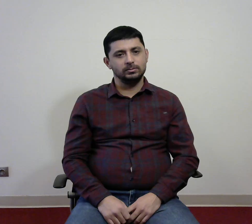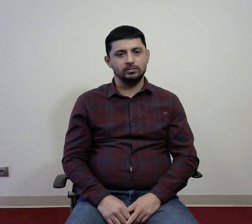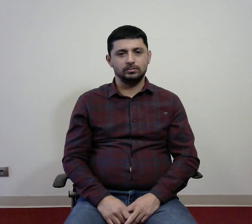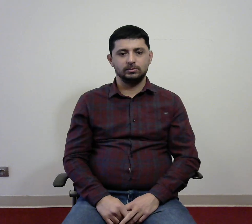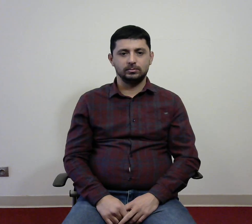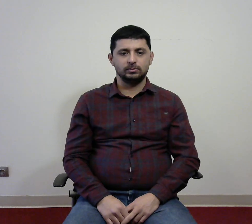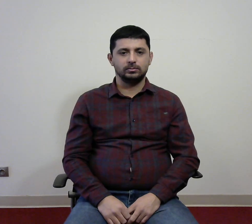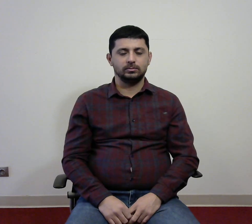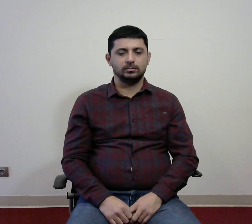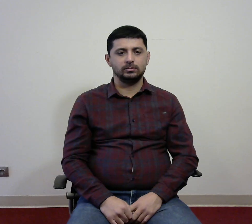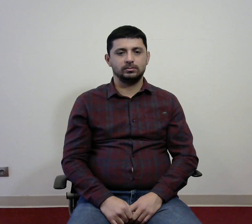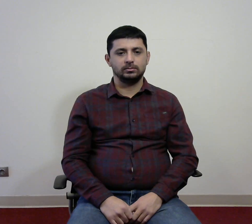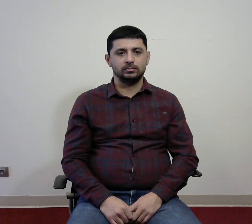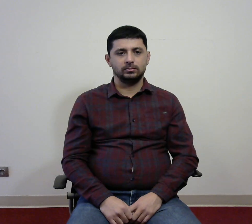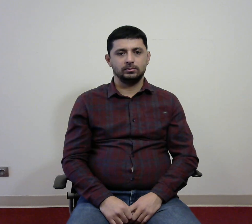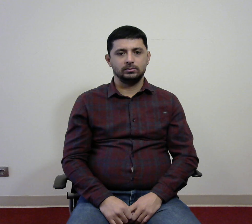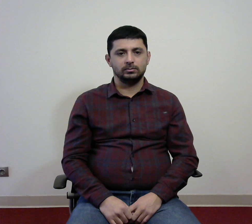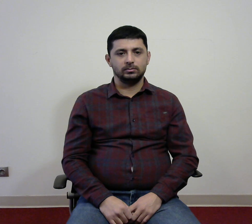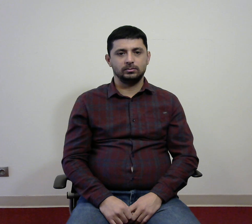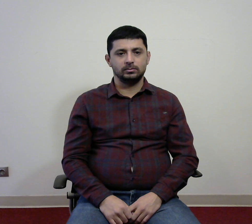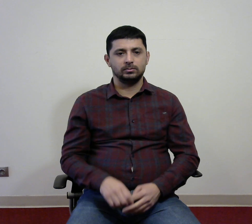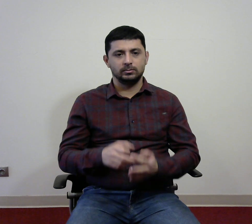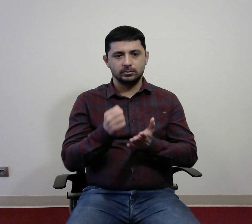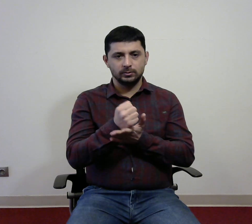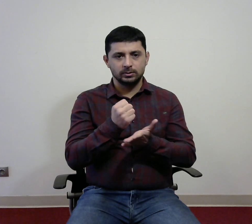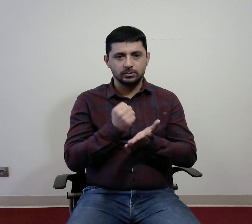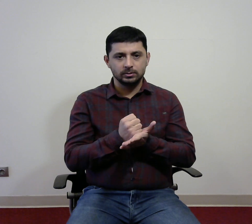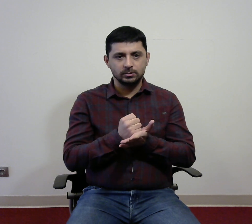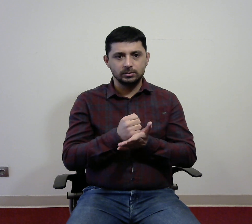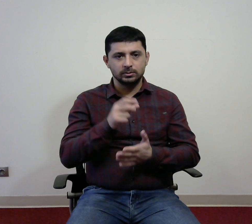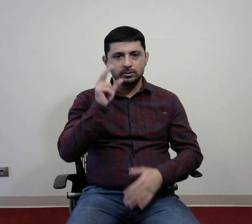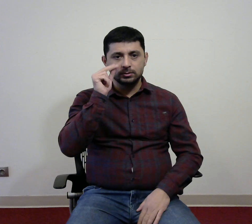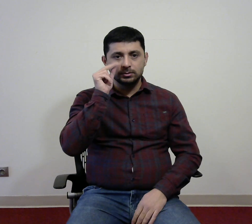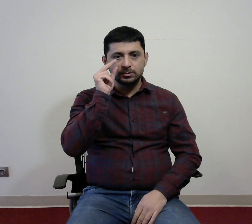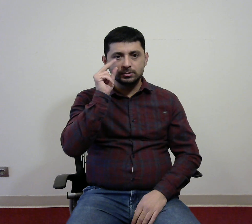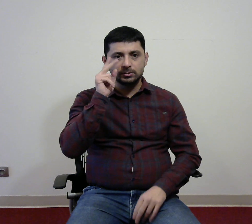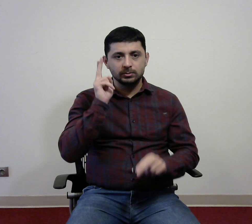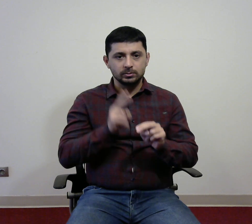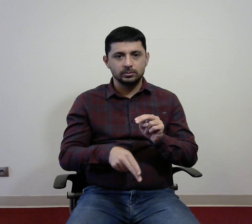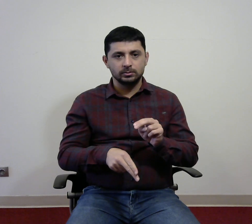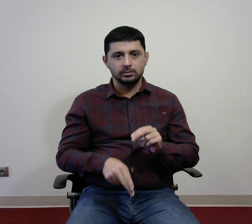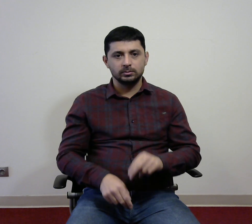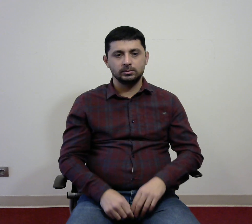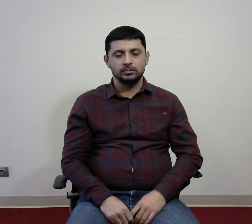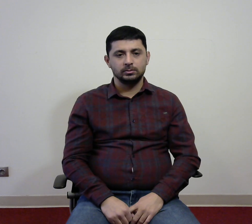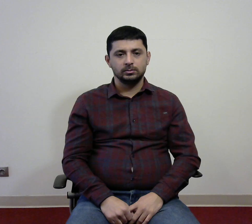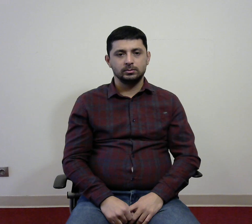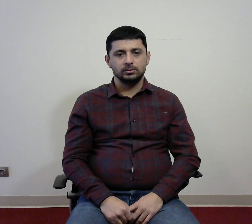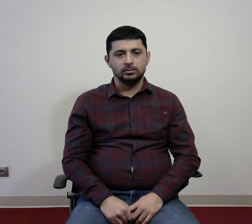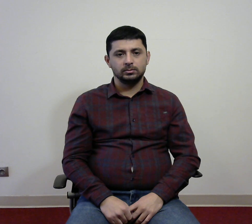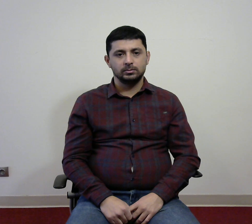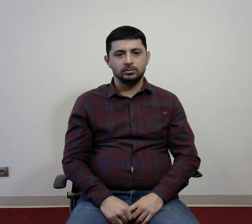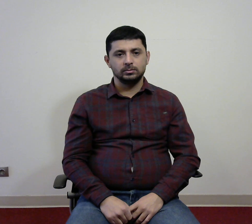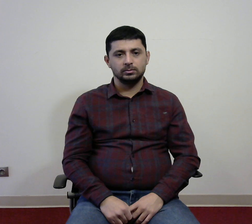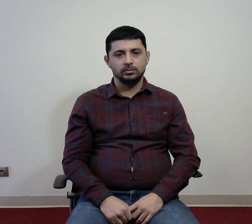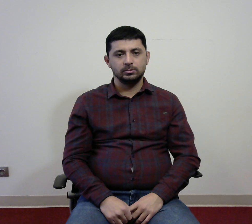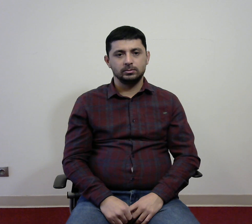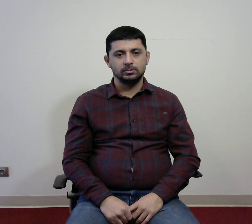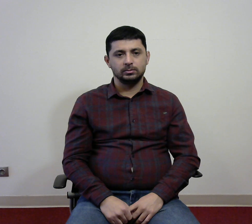Viza nə vaxt bitir?